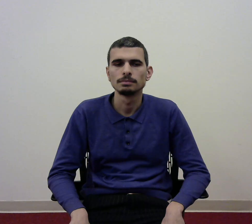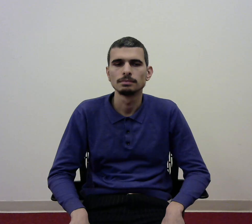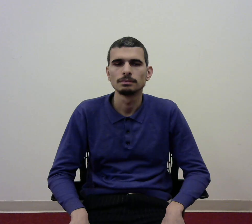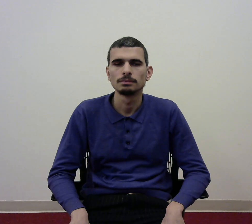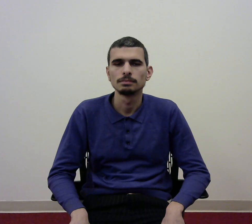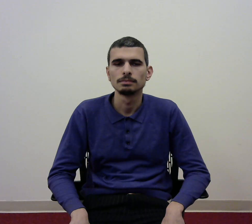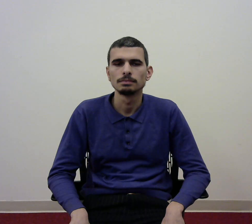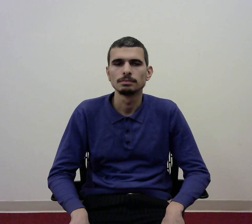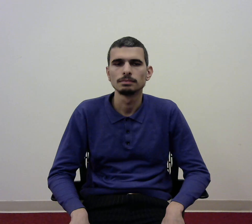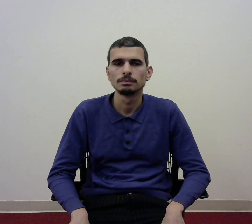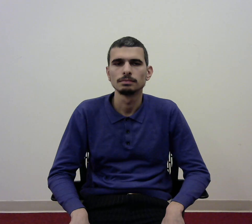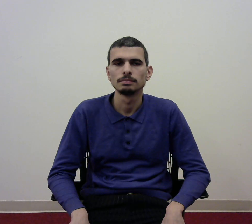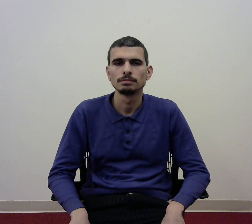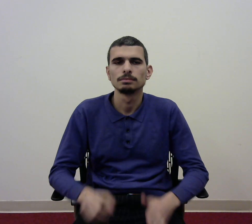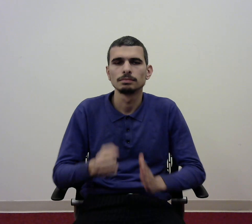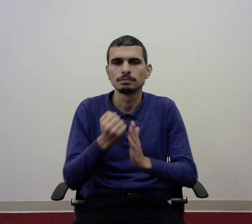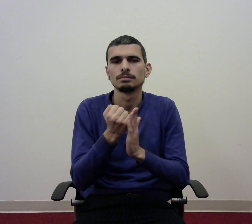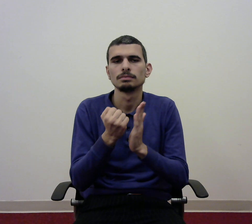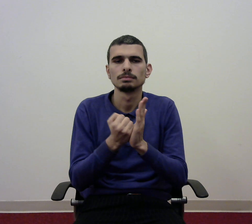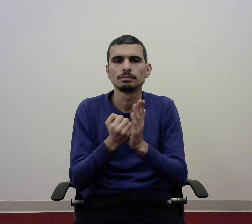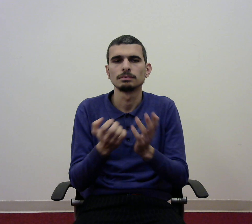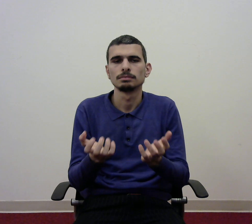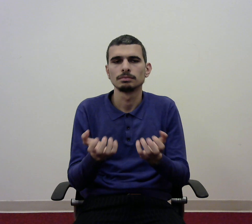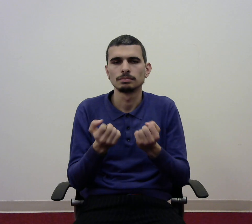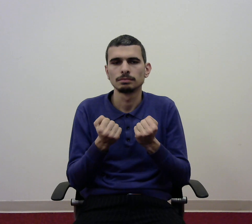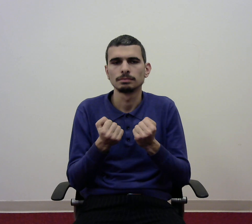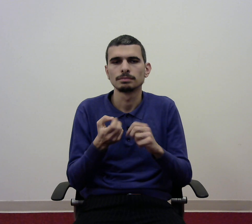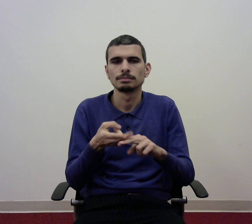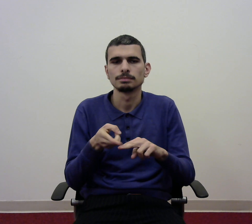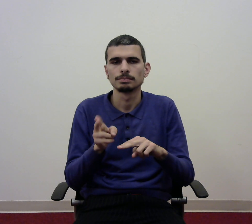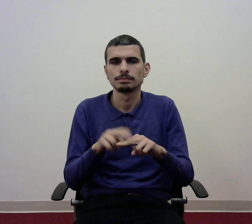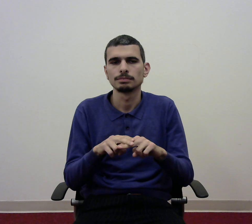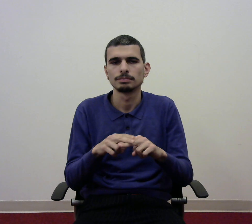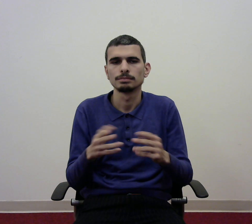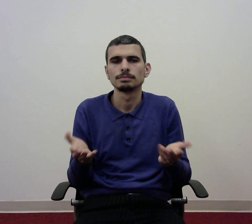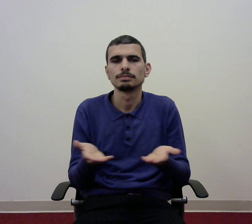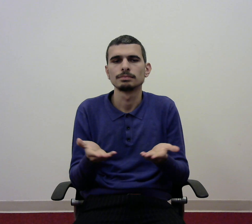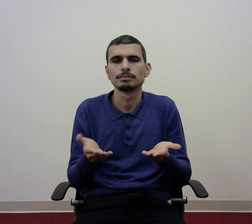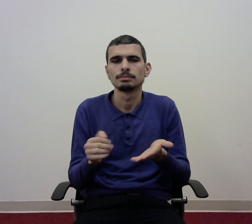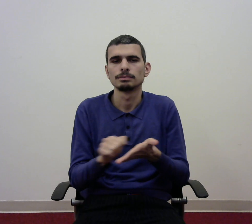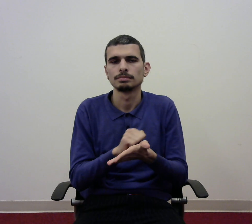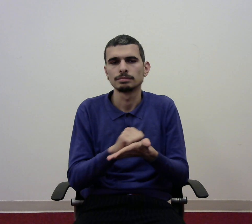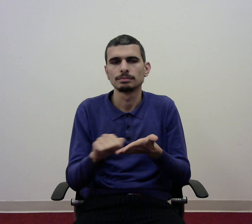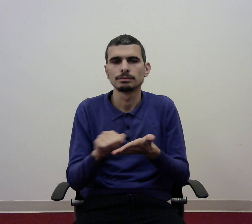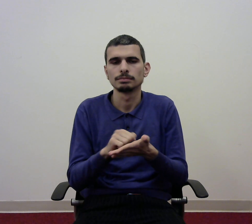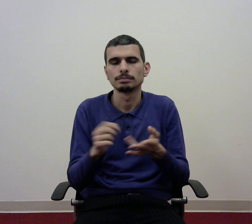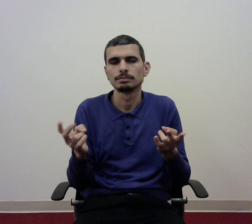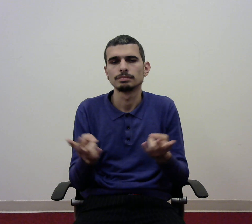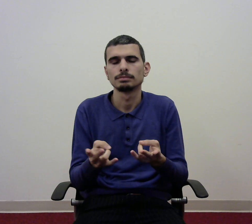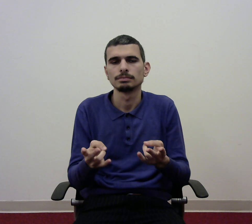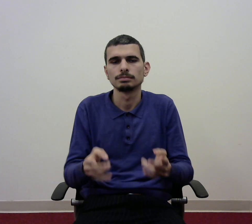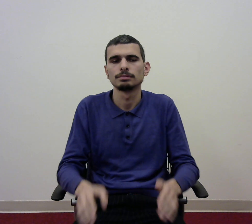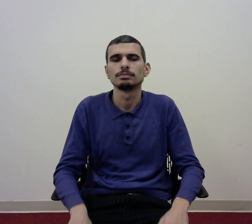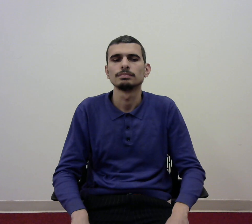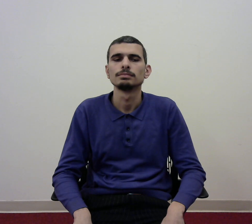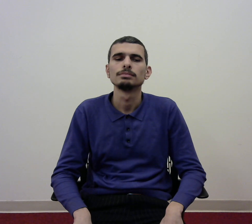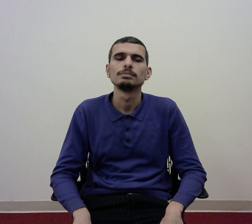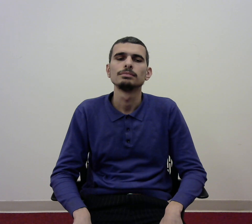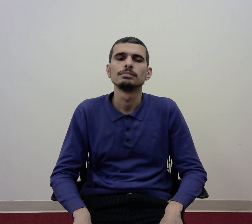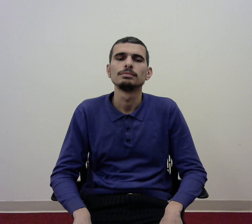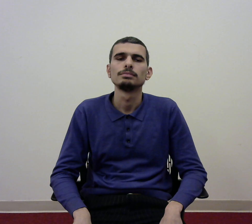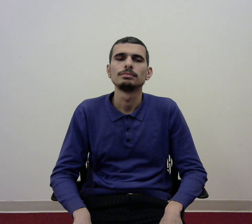Viza almaq üçün hansı sənədlər lazımdır?